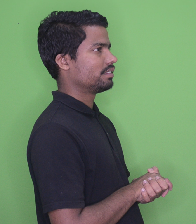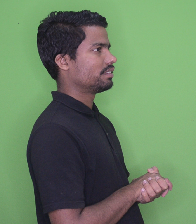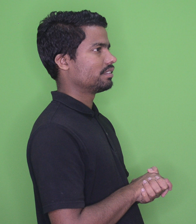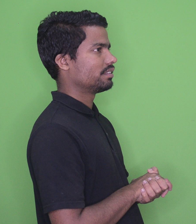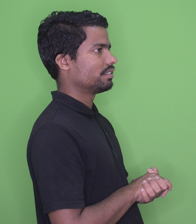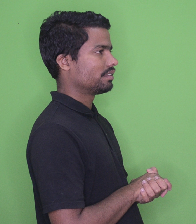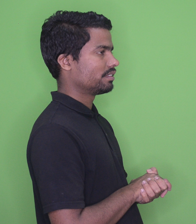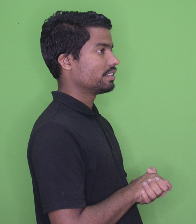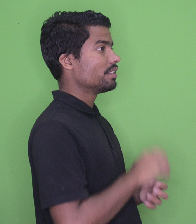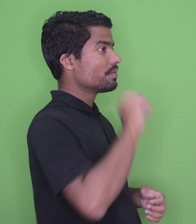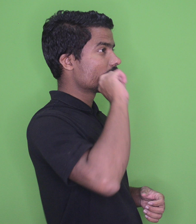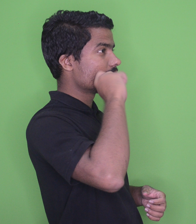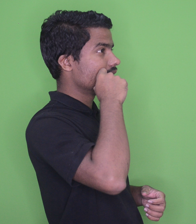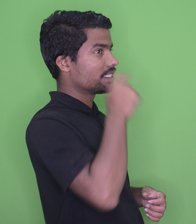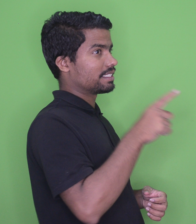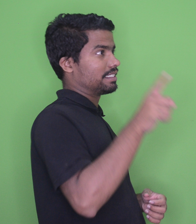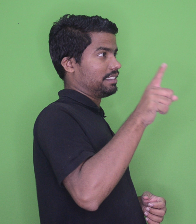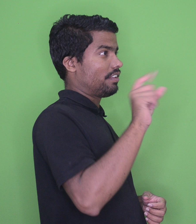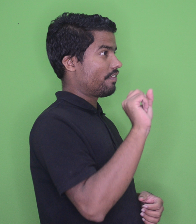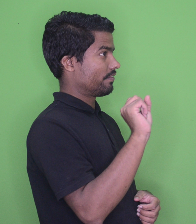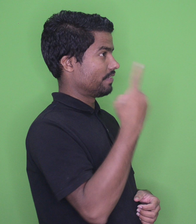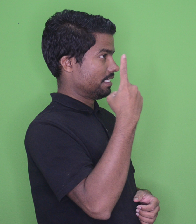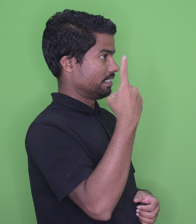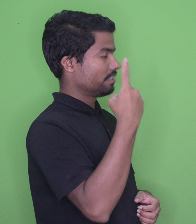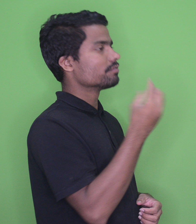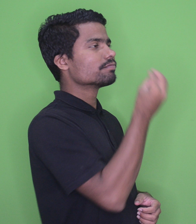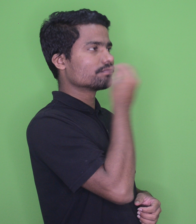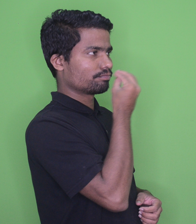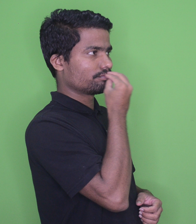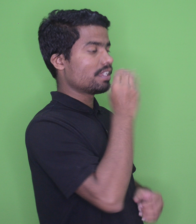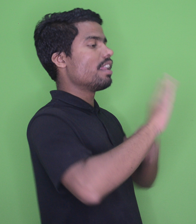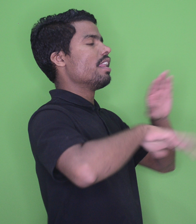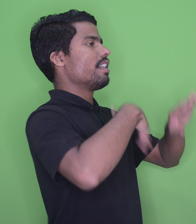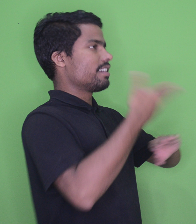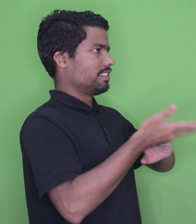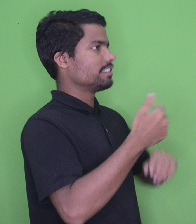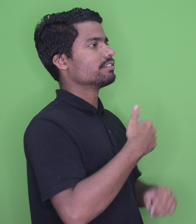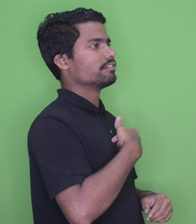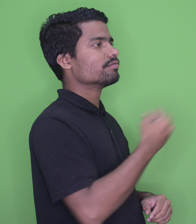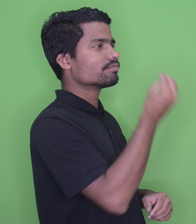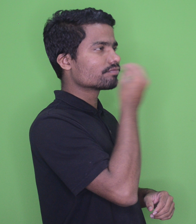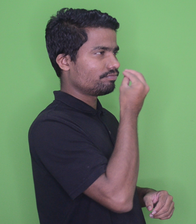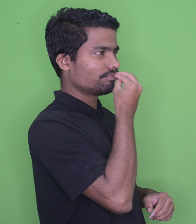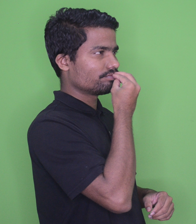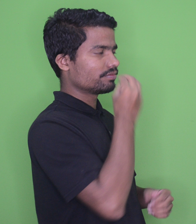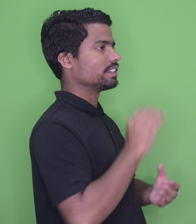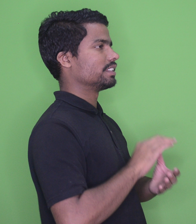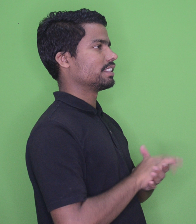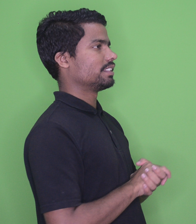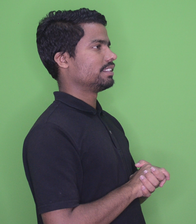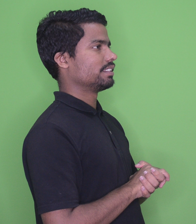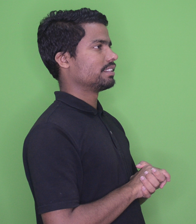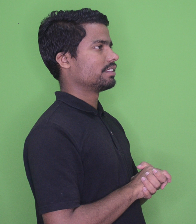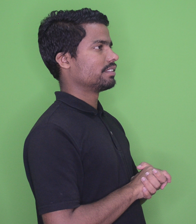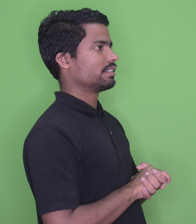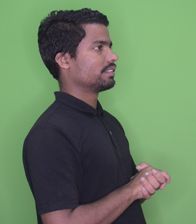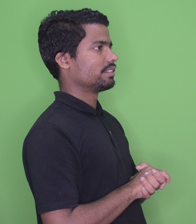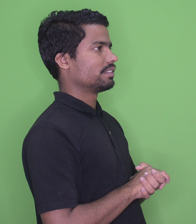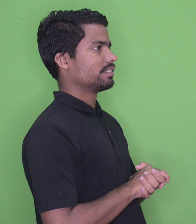i will eat after him